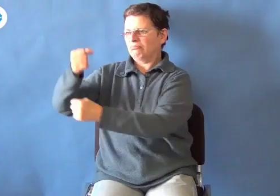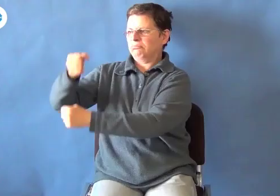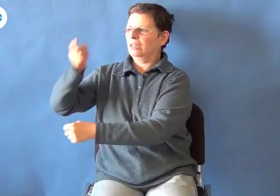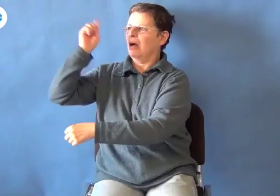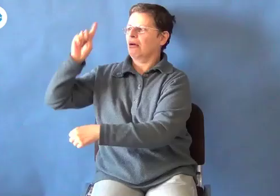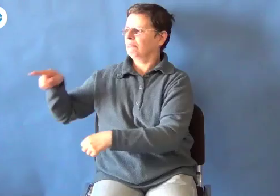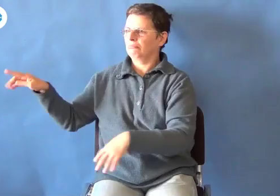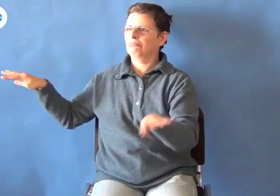Postawiono znak zakazu.